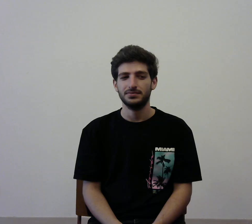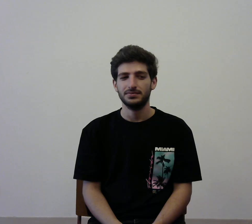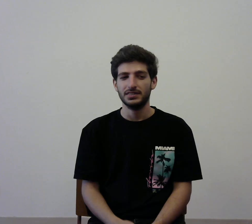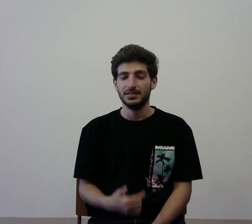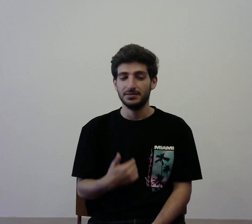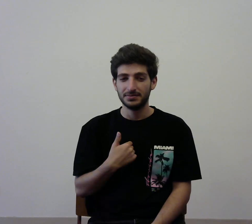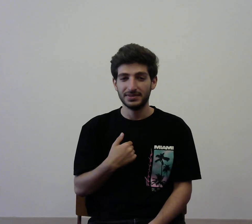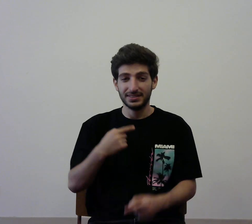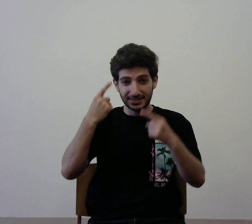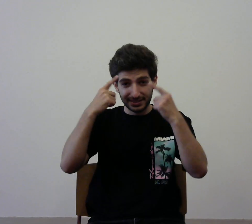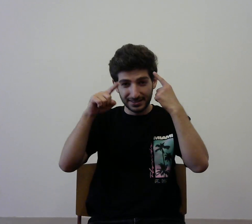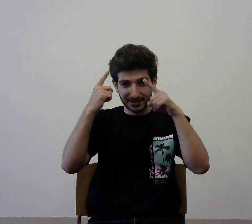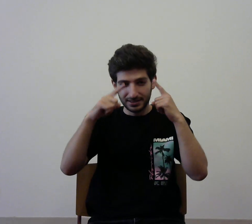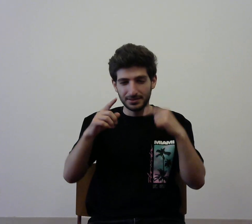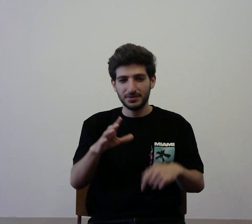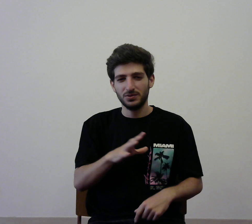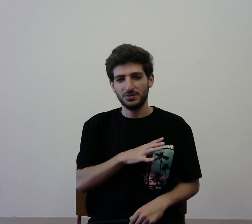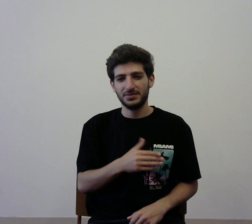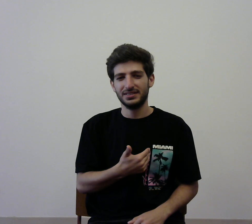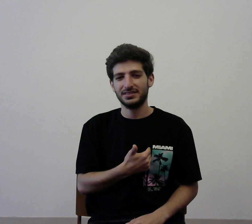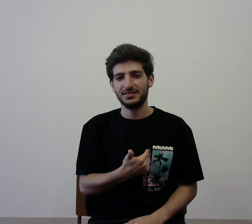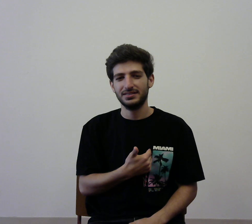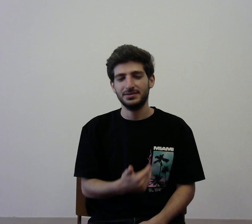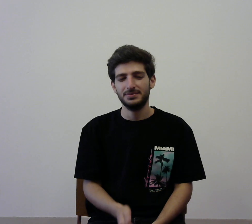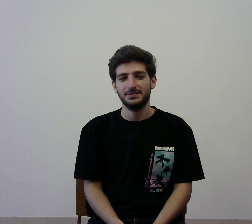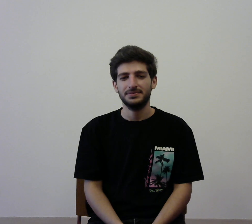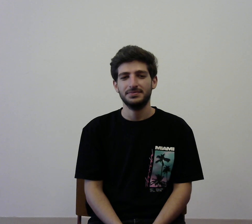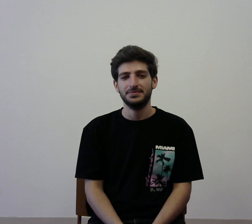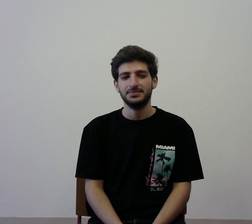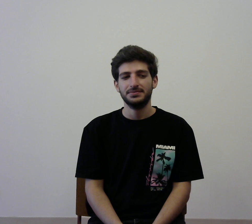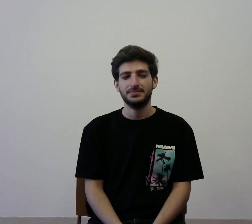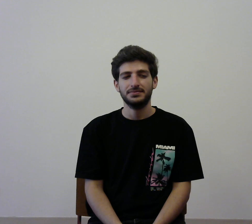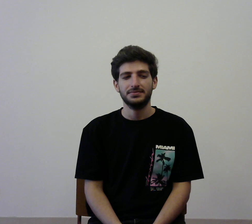Mən dizayner olmaq istəyirəm